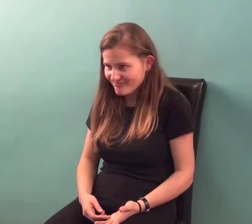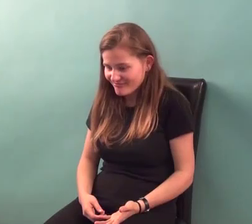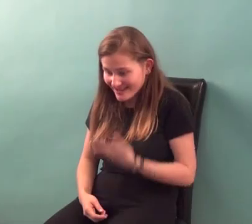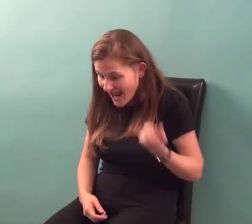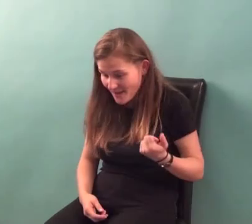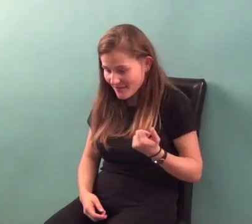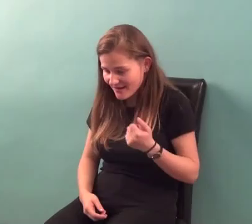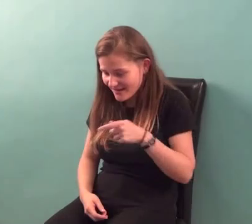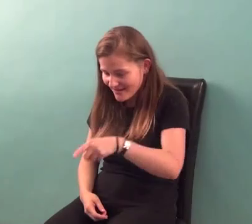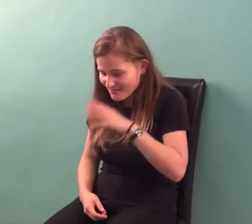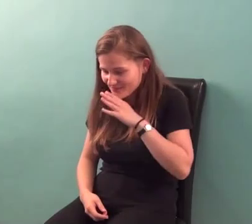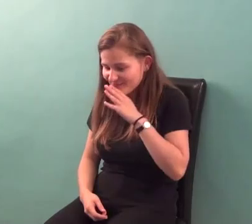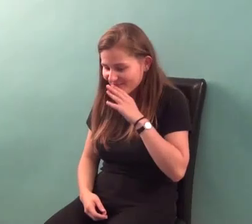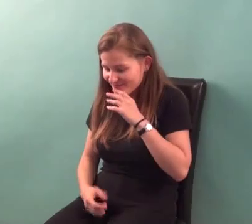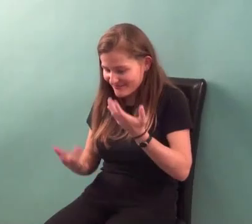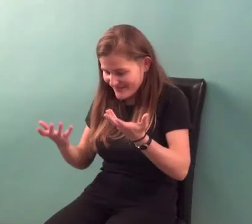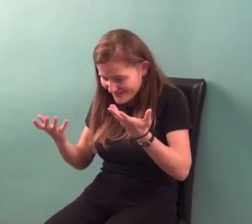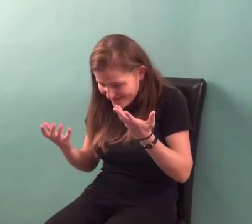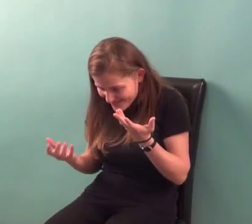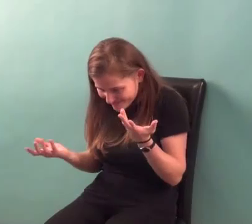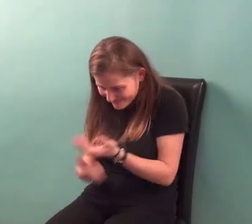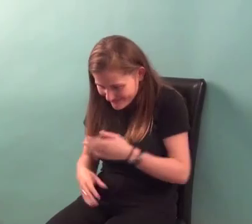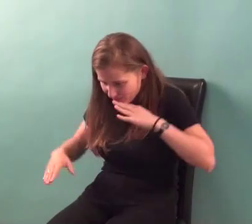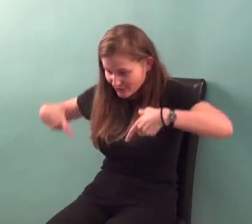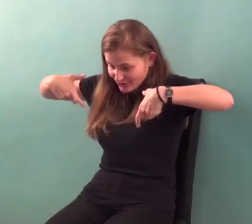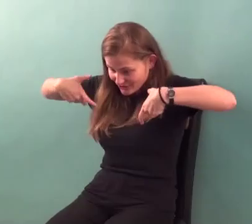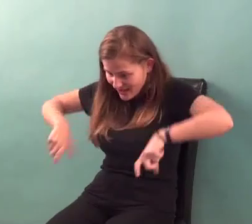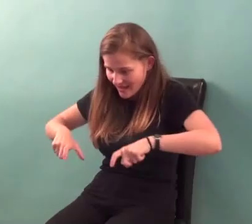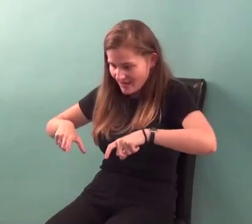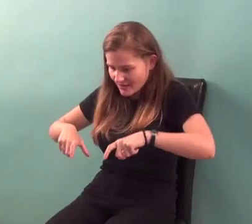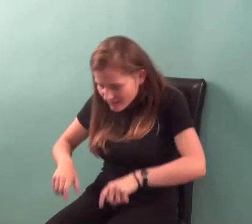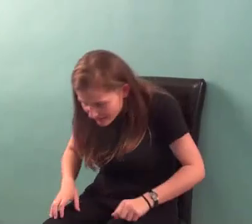Nie ma, to jest podobne do siedzenia.